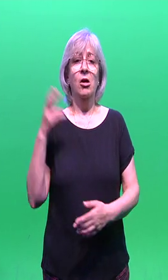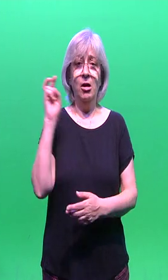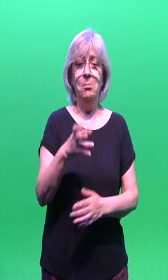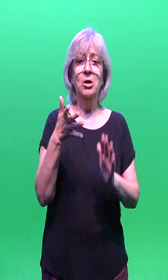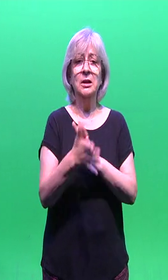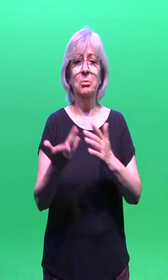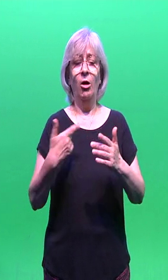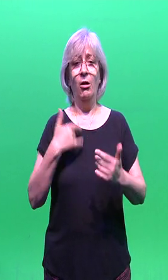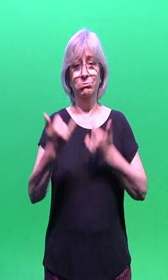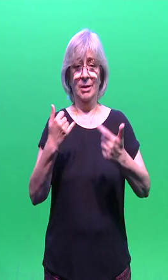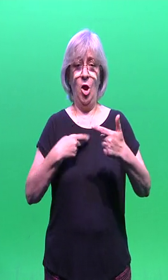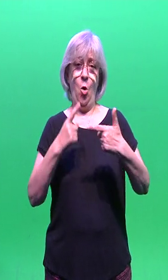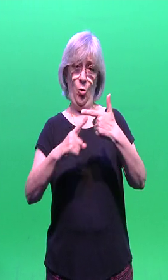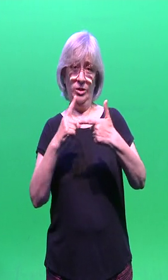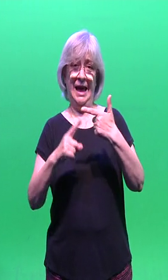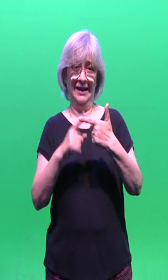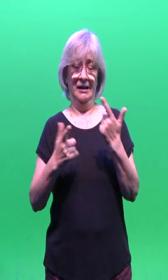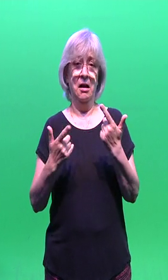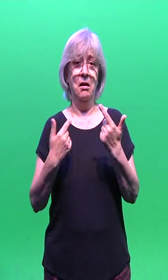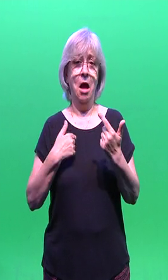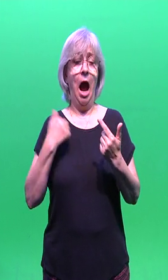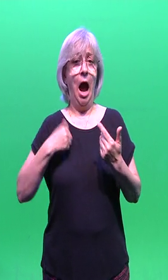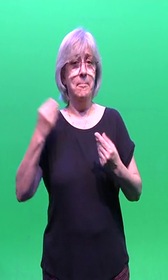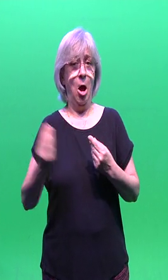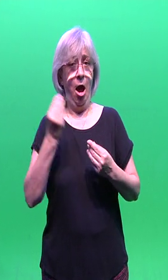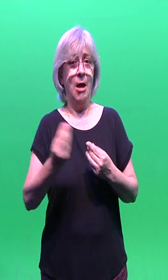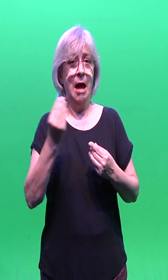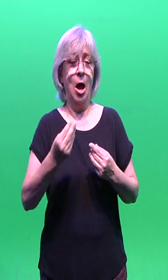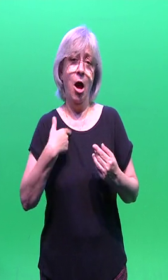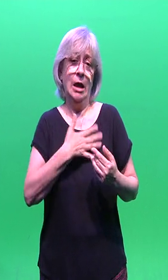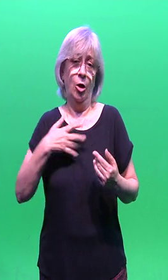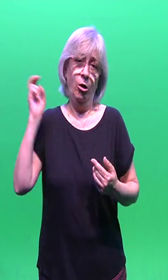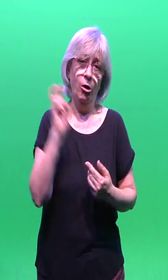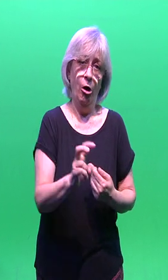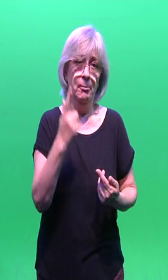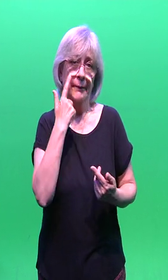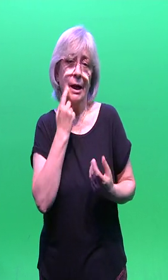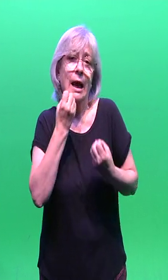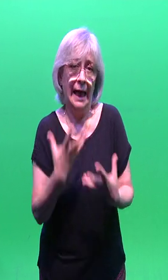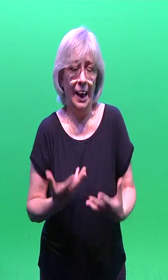Vinc perquè tinc problemes amb el gluten, he anat a millor, però vinc perquè vull que em diguin com estic.